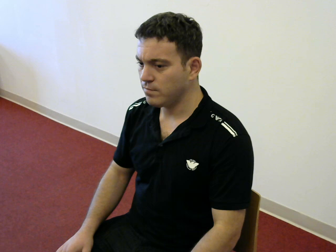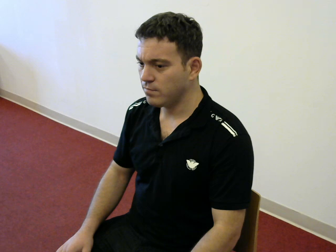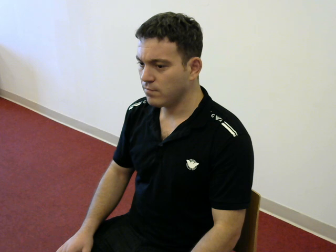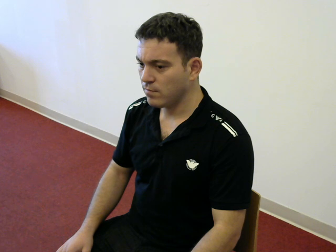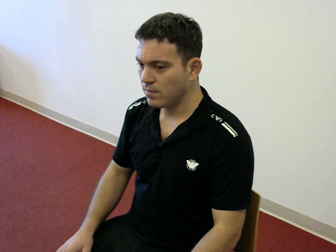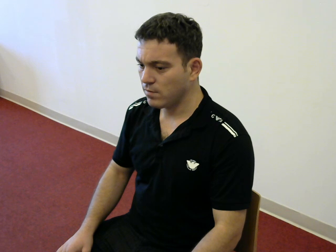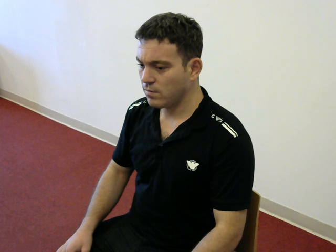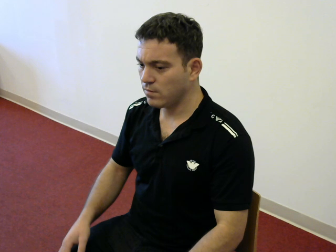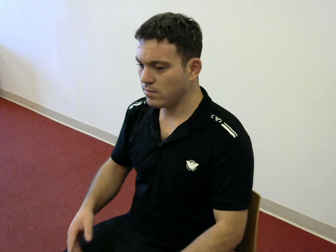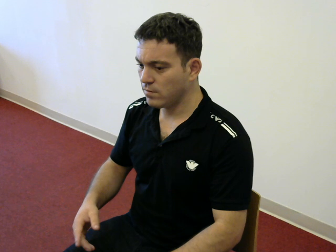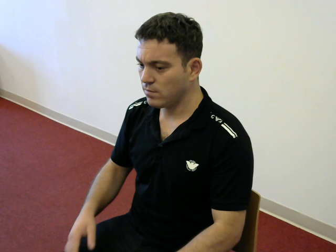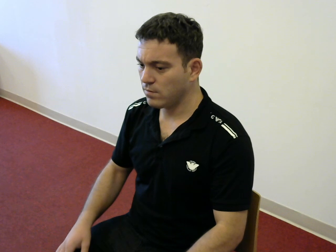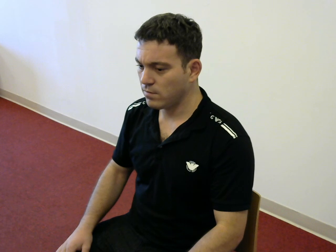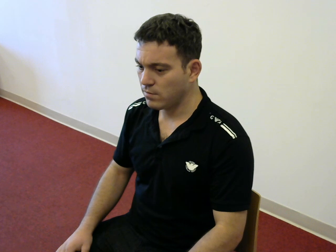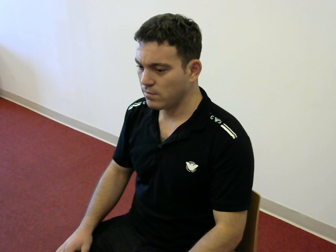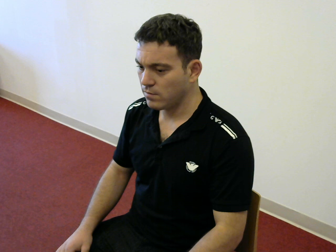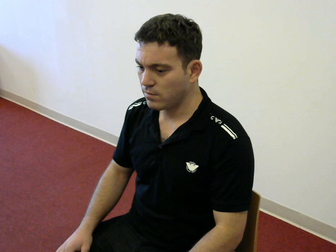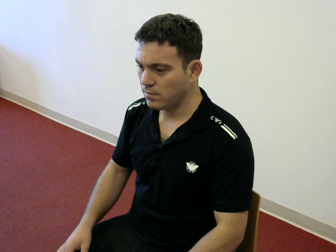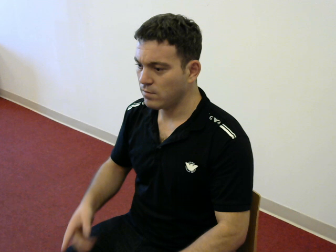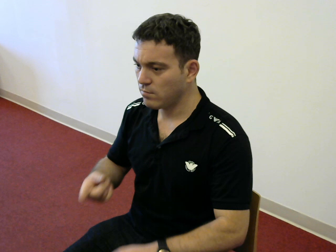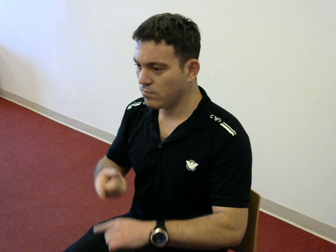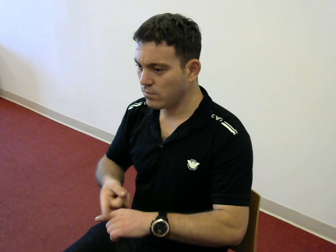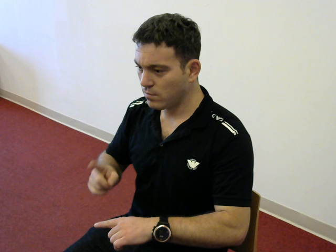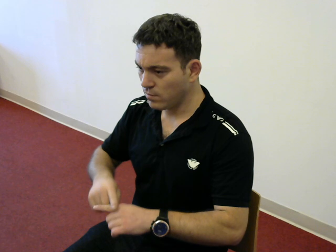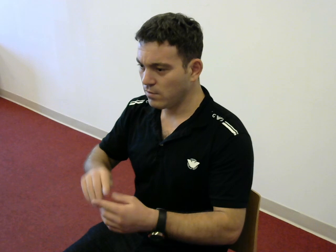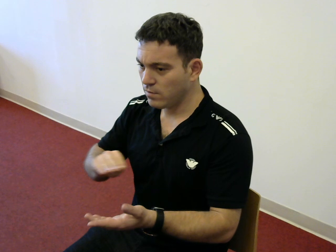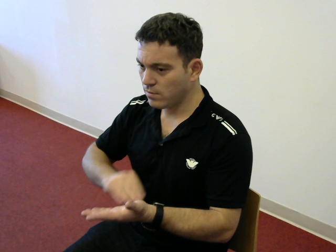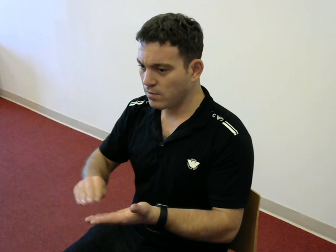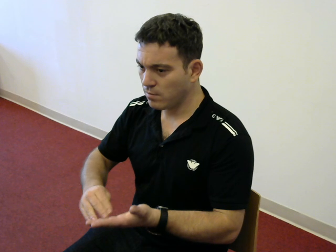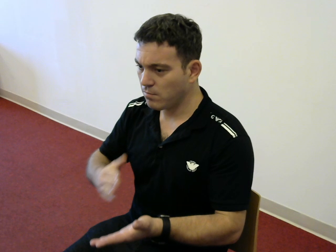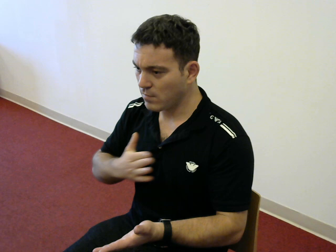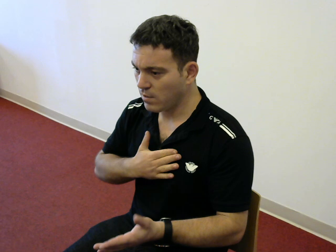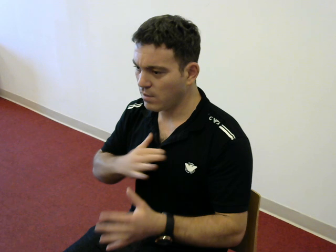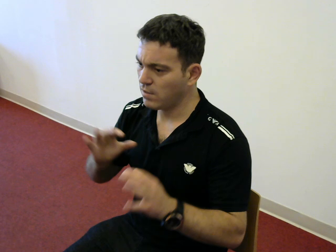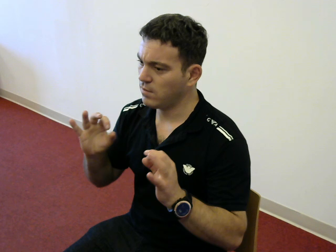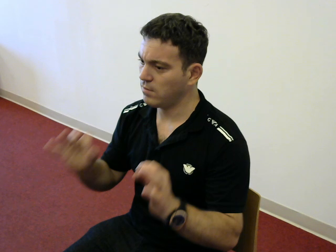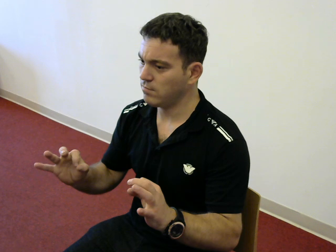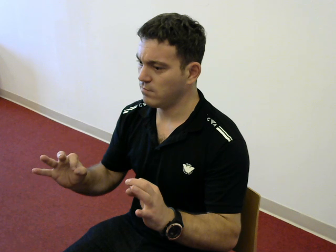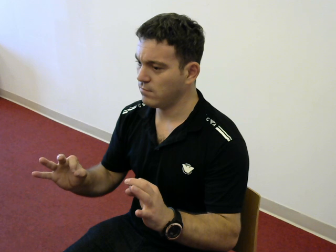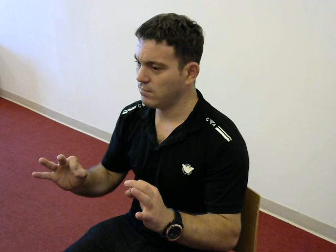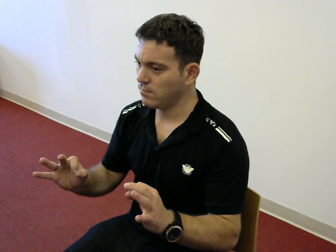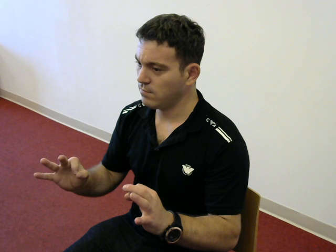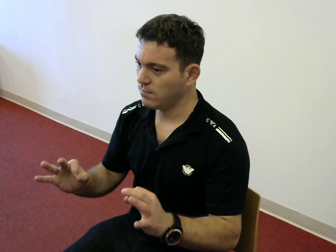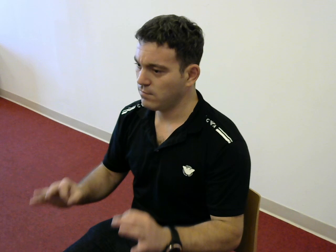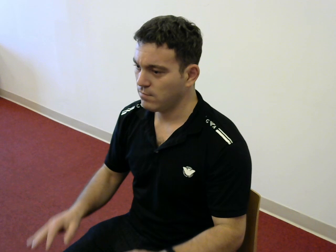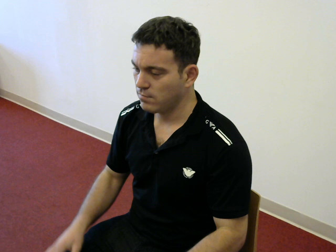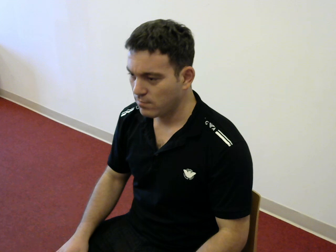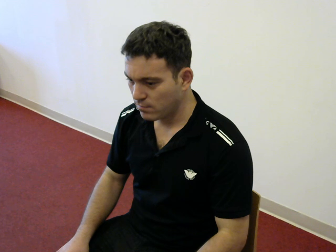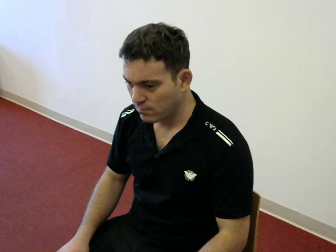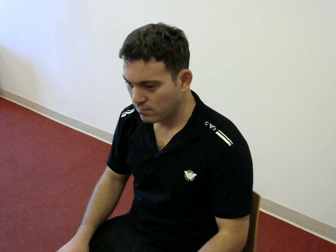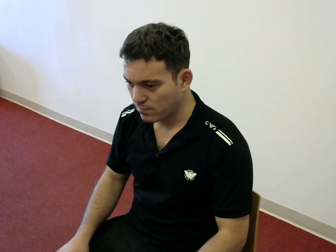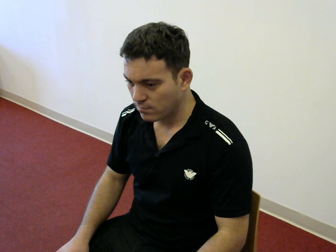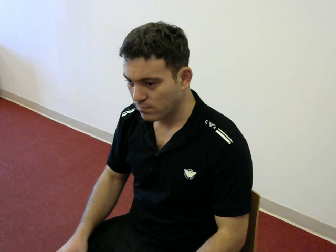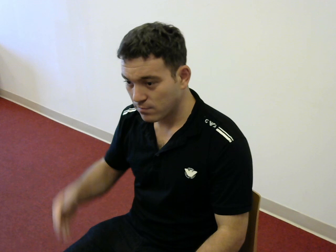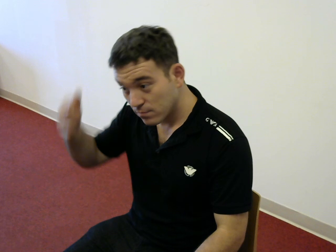Bu yazılar mənə aiddir